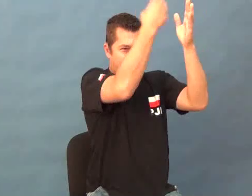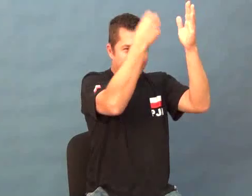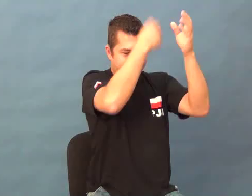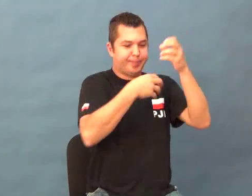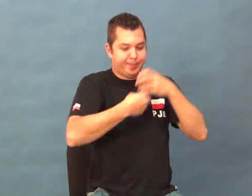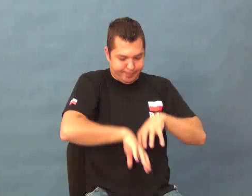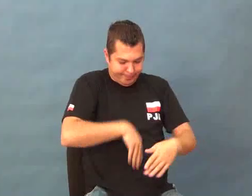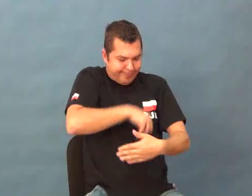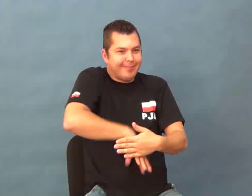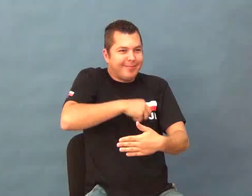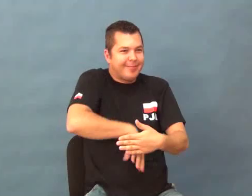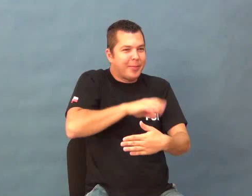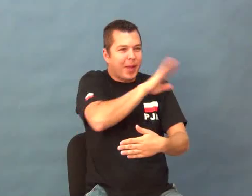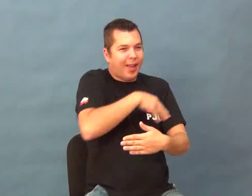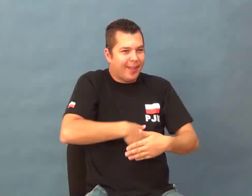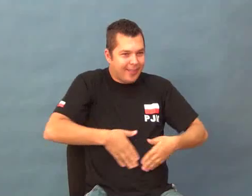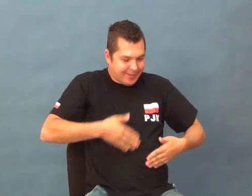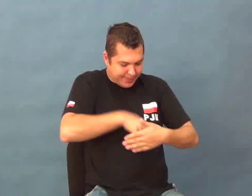Zebrane gruszki wrzuca do kieszeni z przodu.